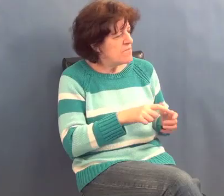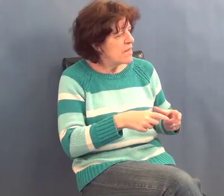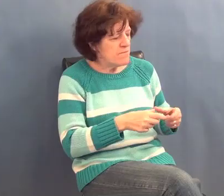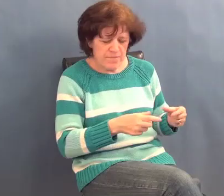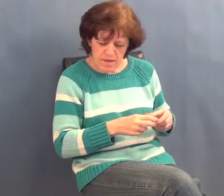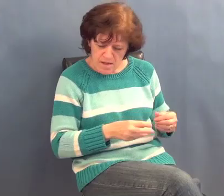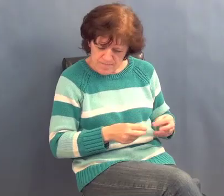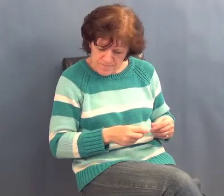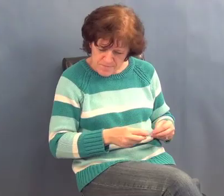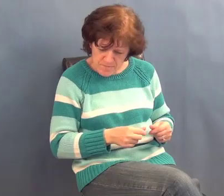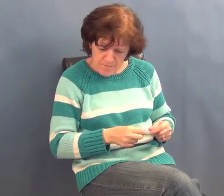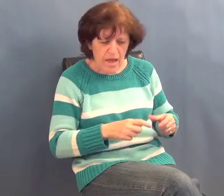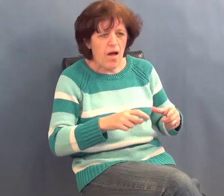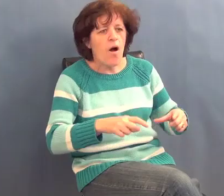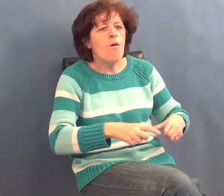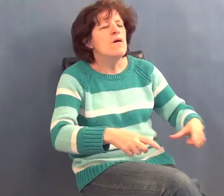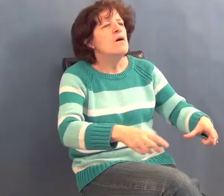Glazura.